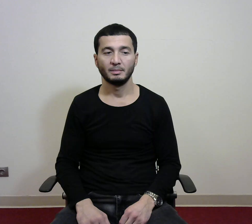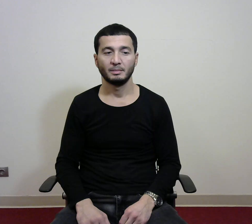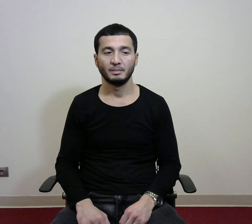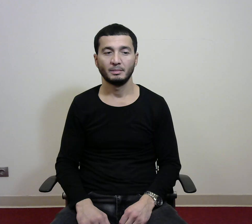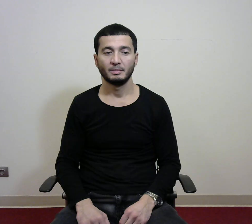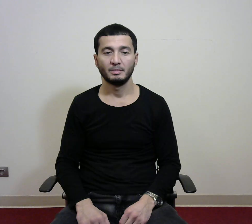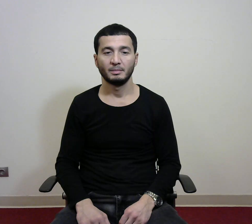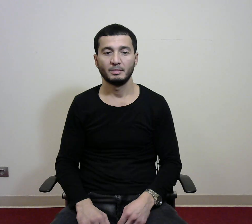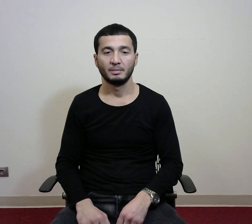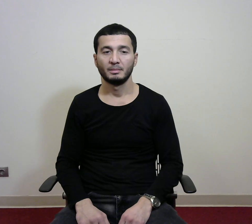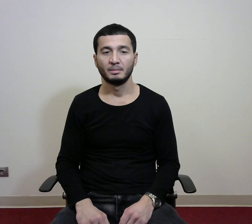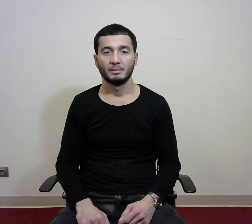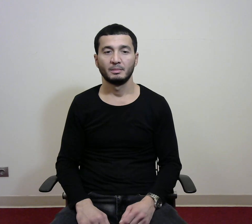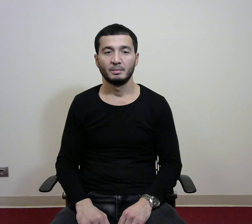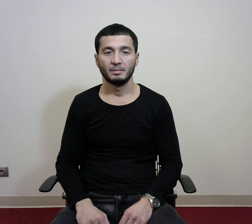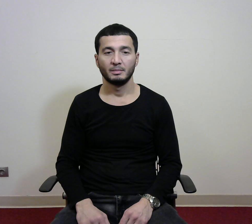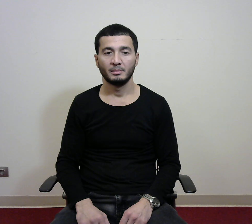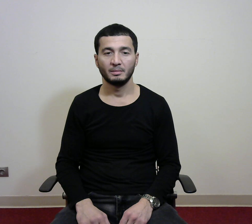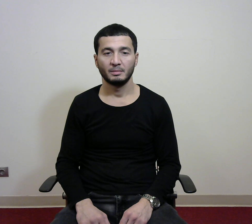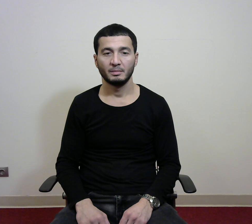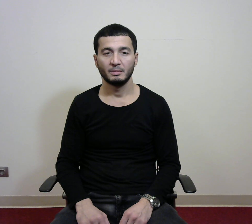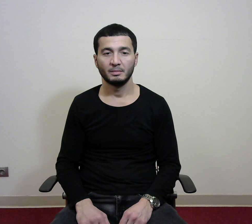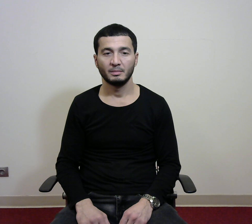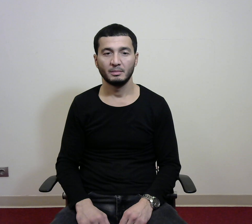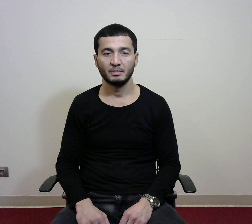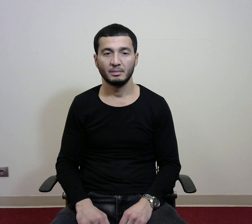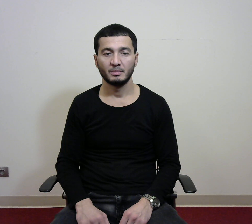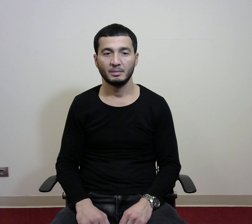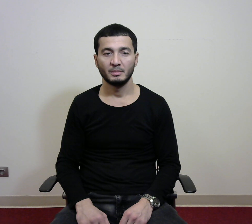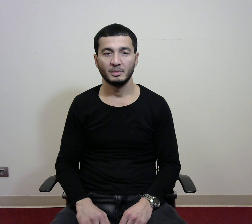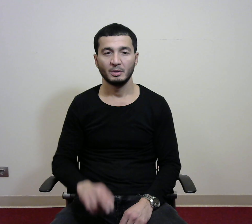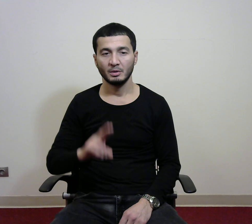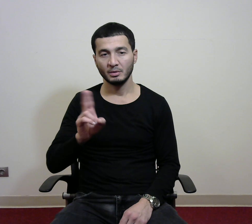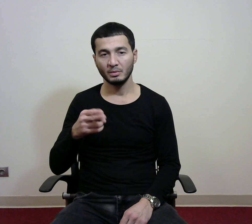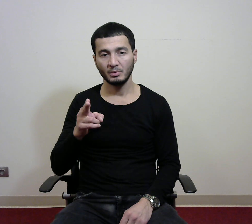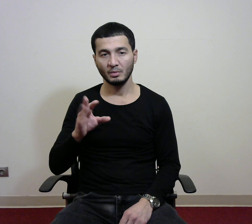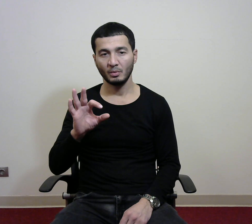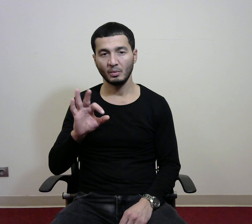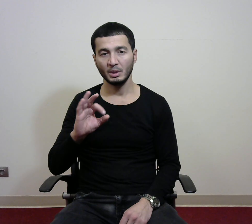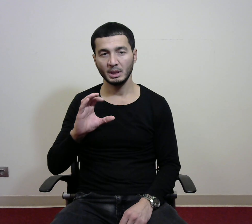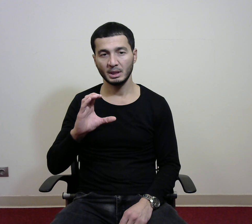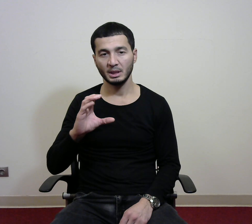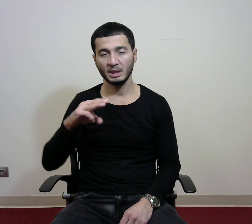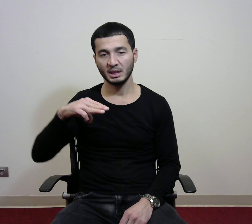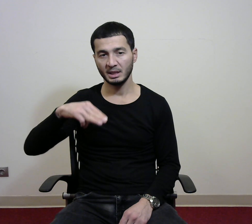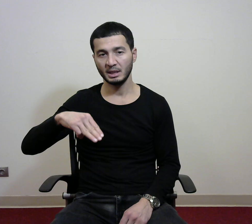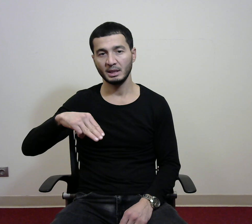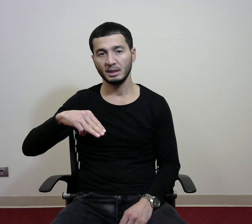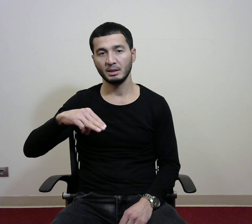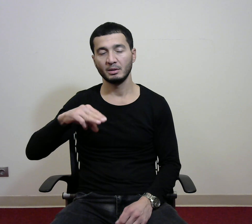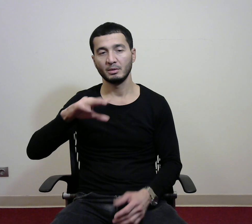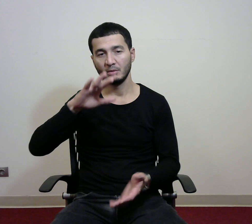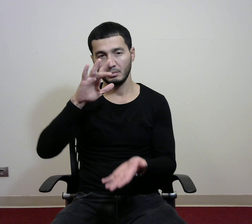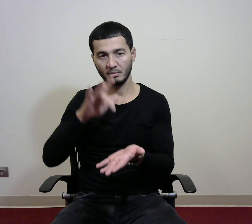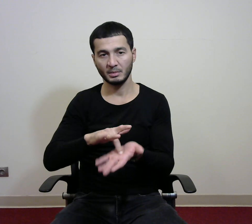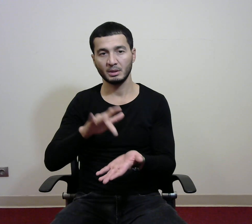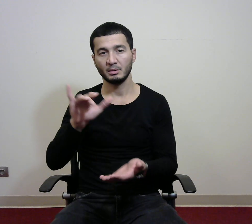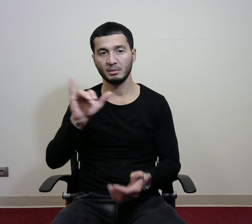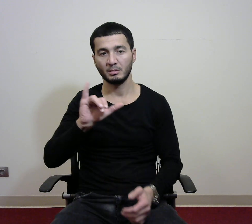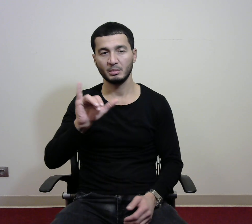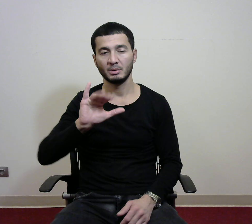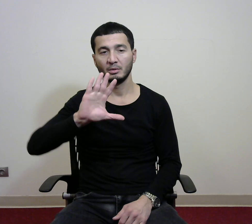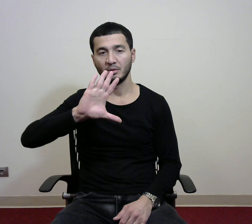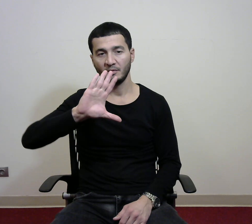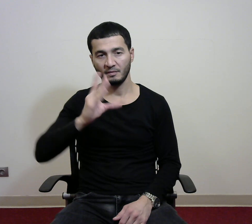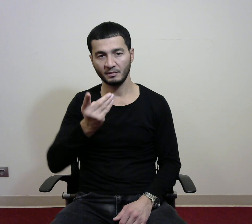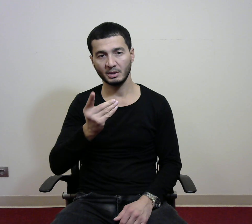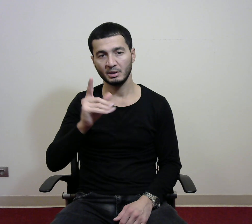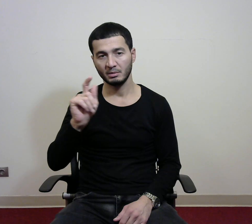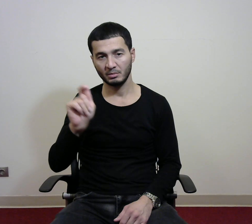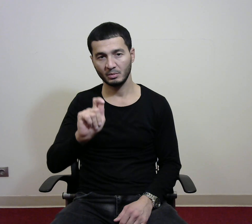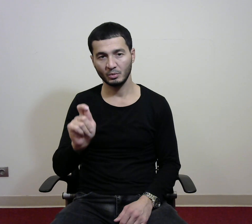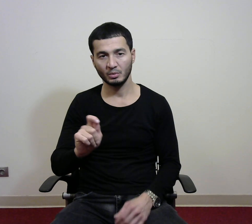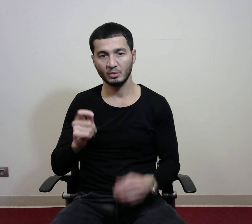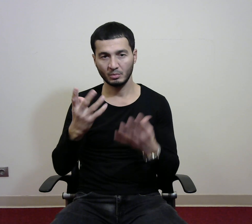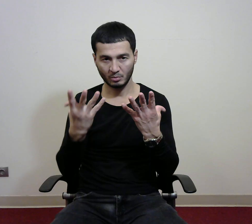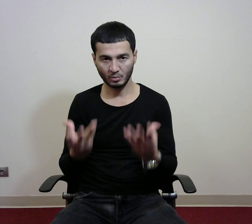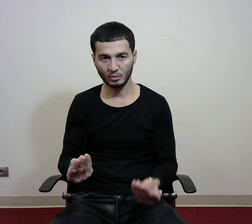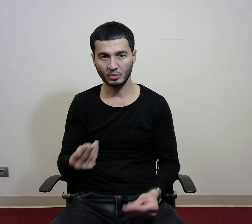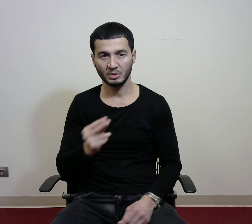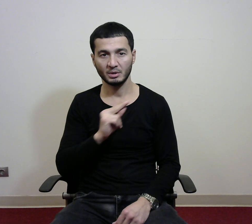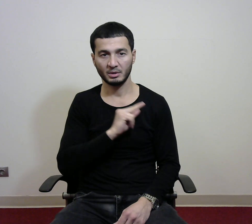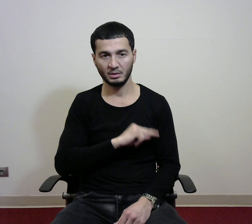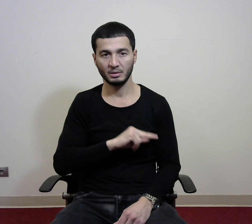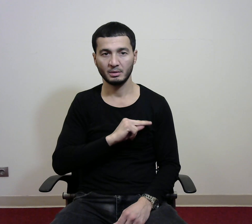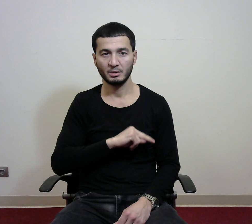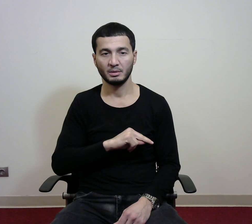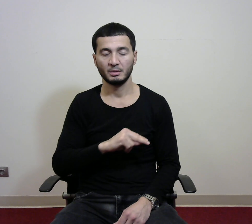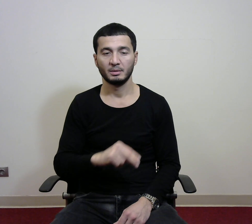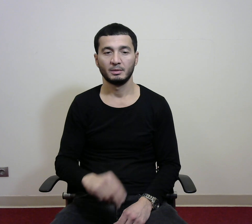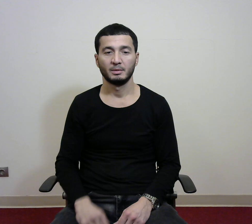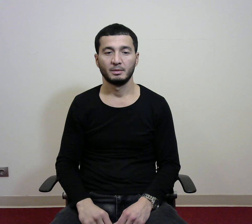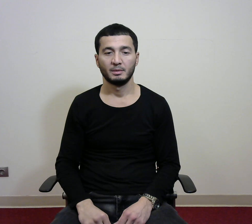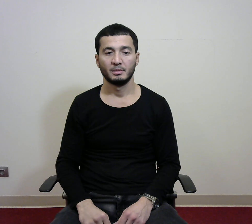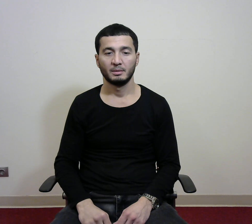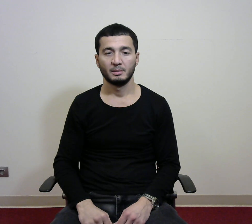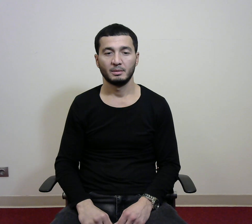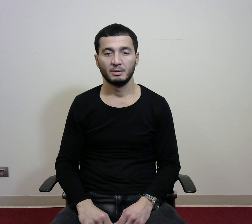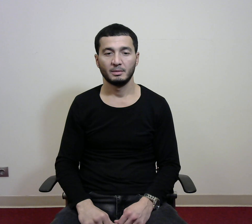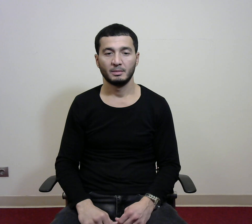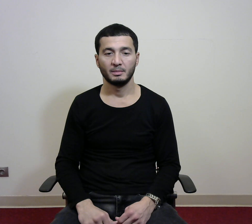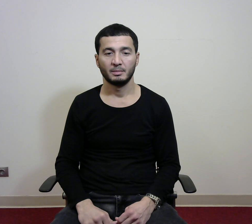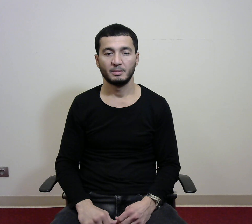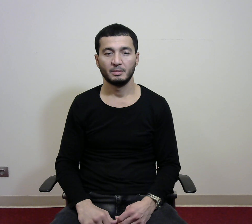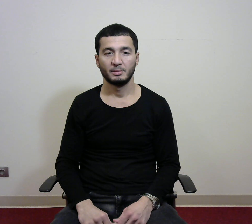DOST mərkəzləri şənbə və bazar günü işləyirmi?